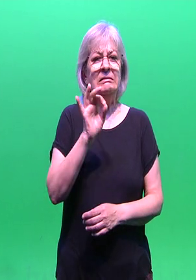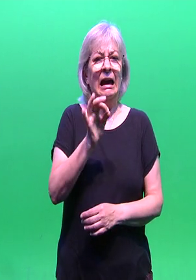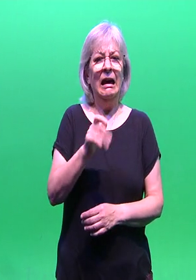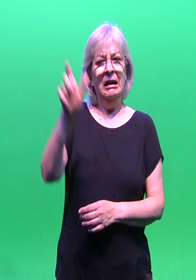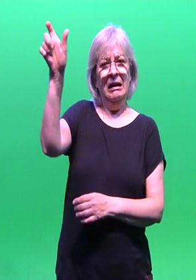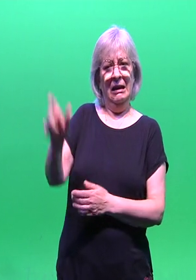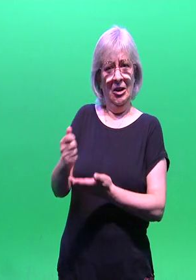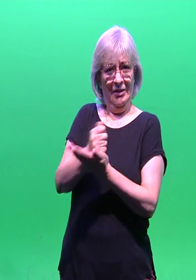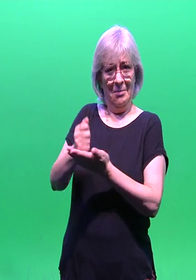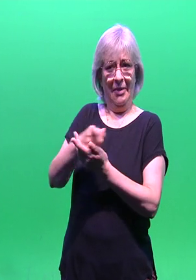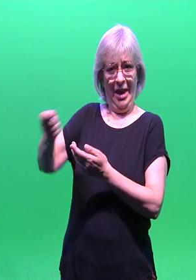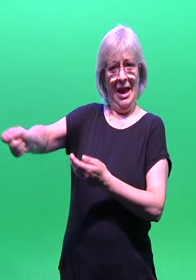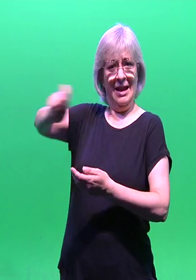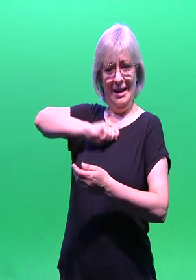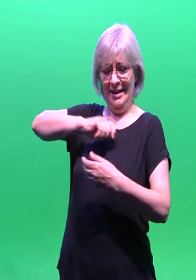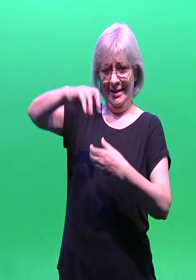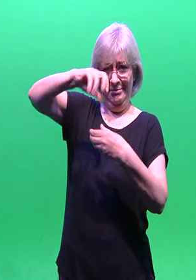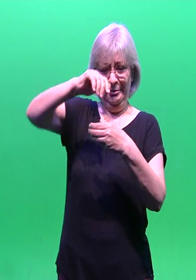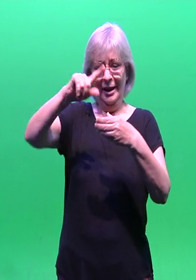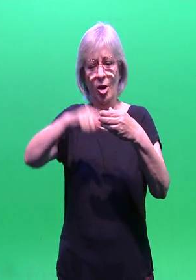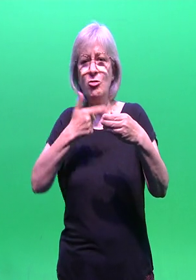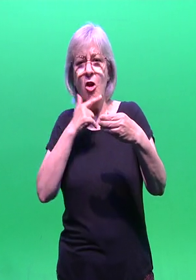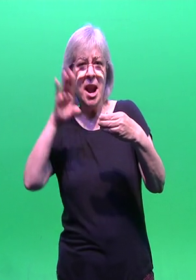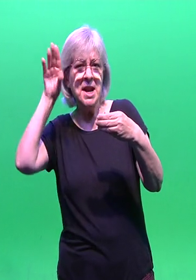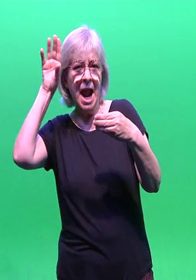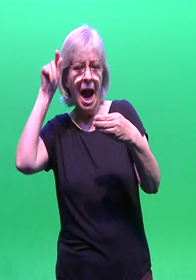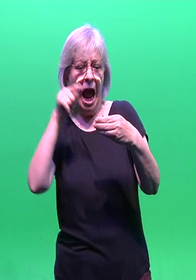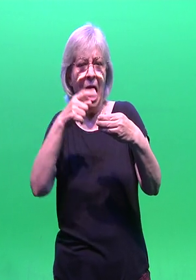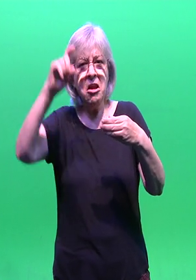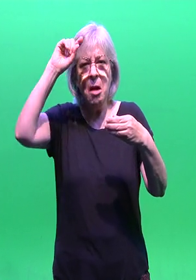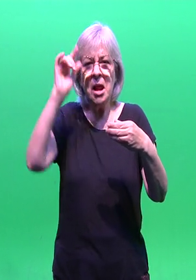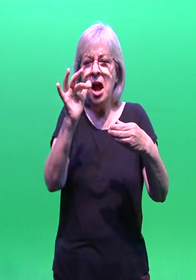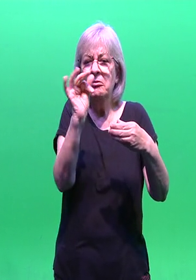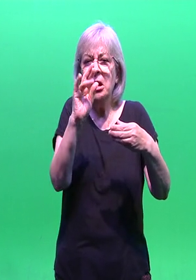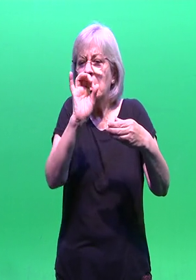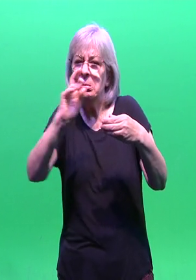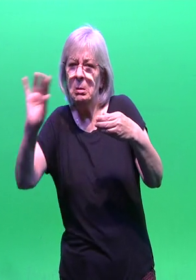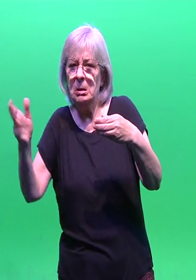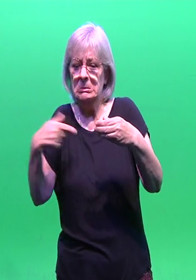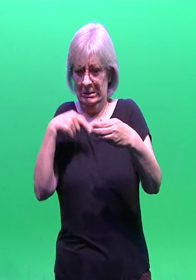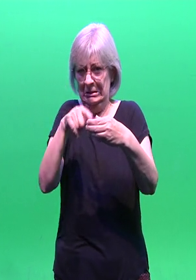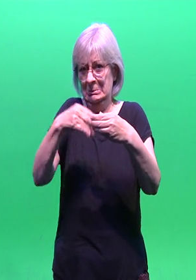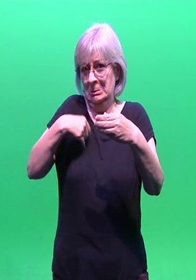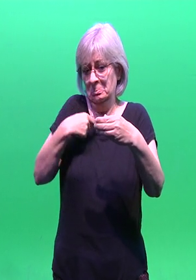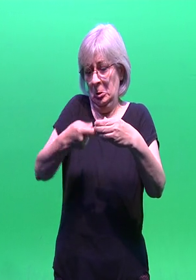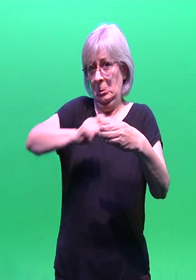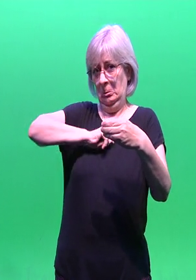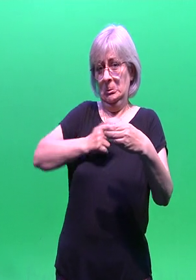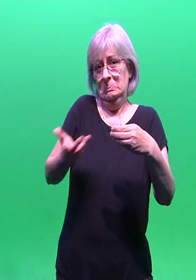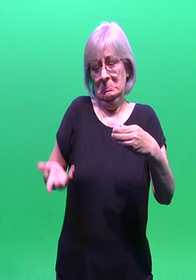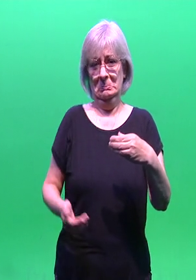Sí, a la farmàcia m'han donat un pot que és de color taronja, que es diu Frena i alguna cosa més. M'han donat això.